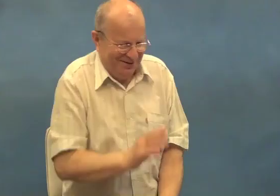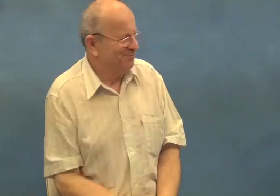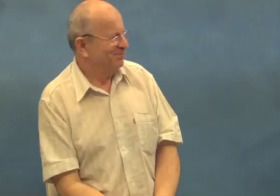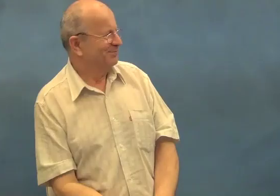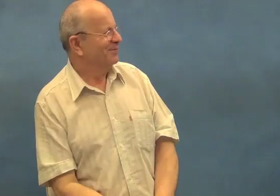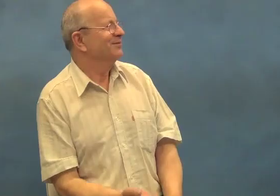Nie znam się na tym.